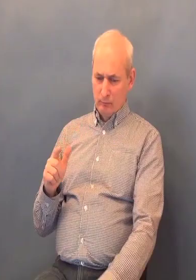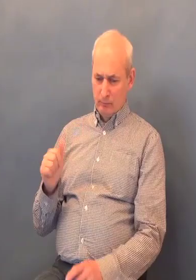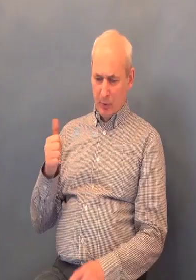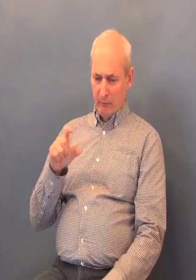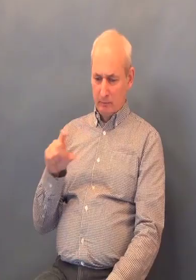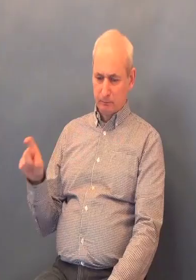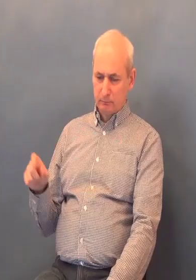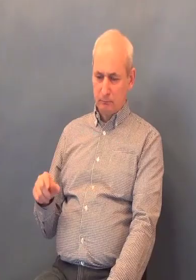Pierwszy tydzień w kalendarzu.